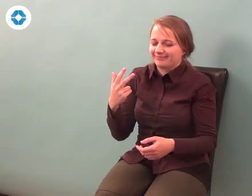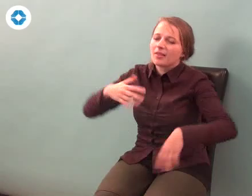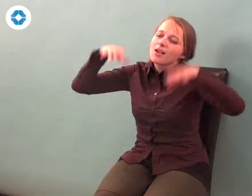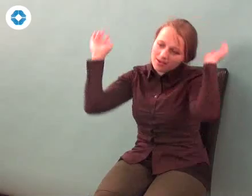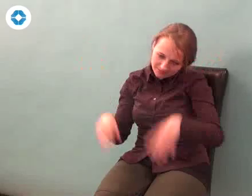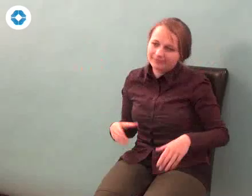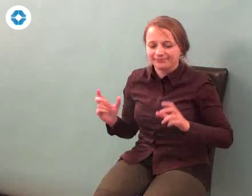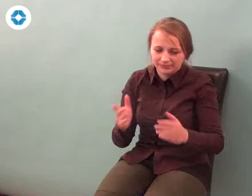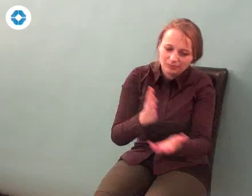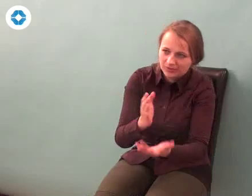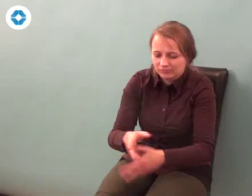Chłopcy postanawiają pomóc leżącemu.